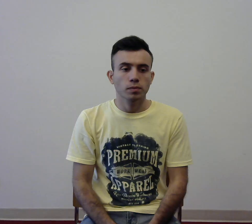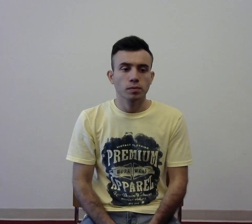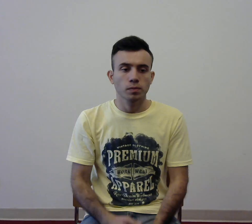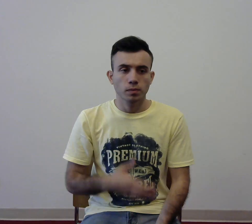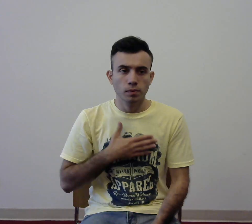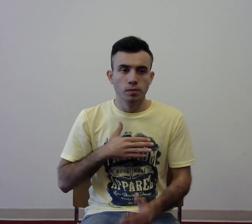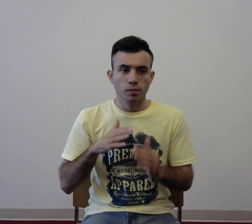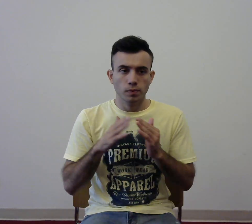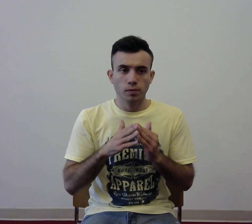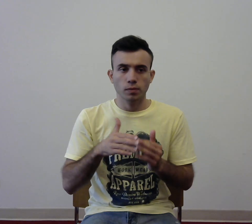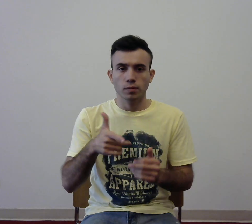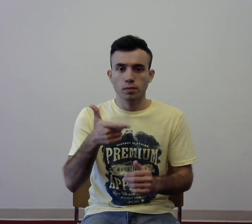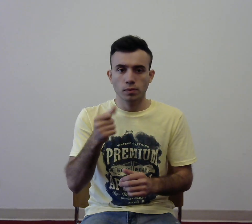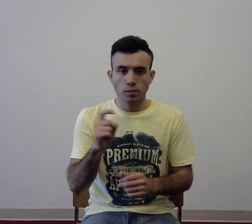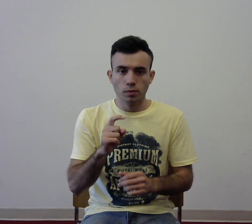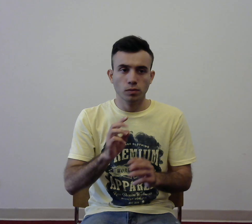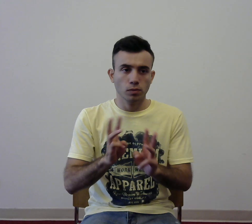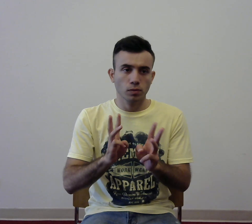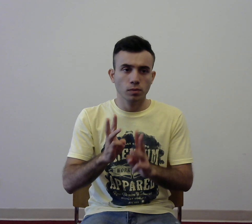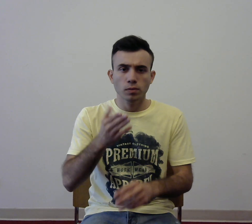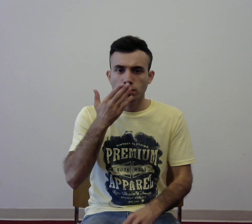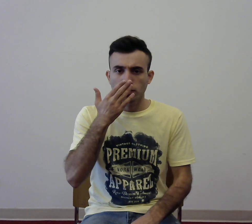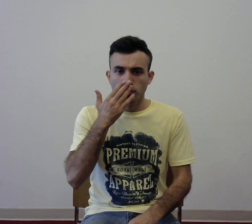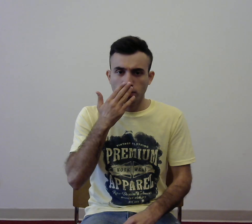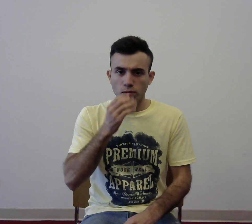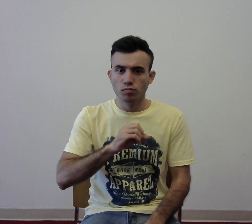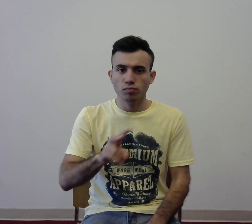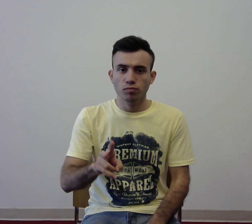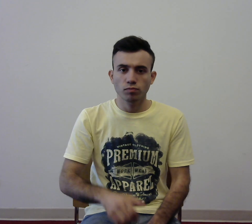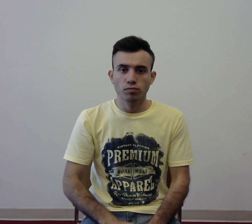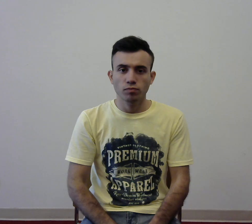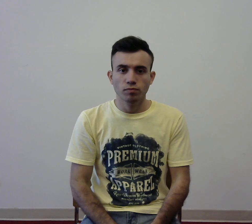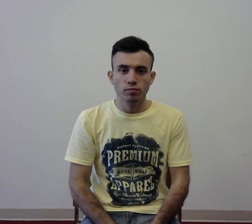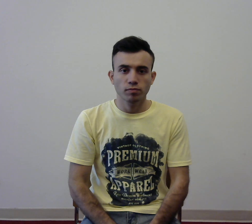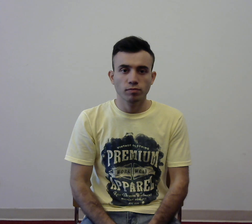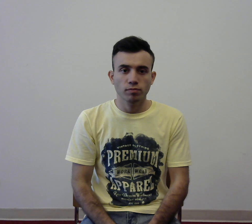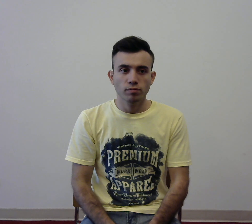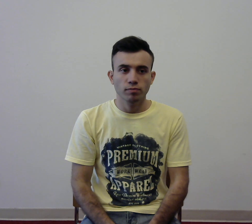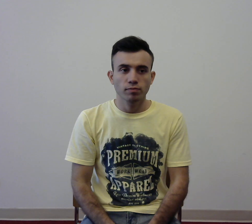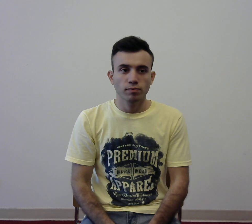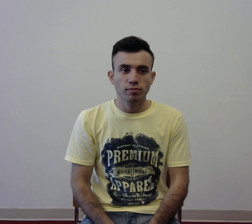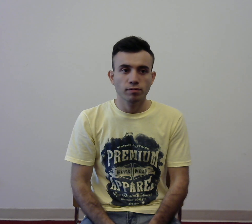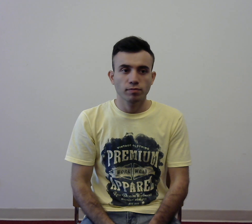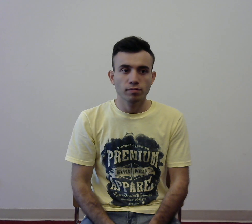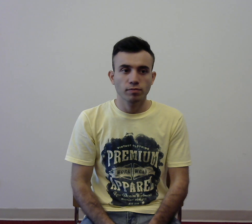Bizim evdən qaz iyi gəlir